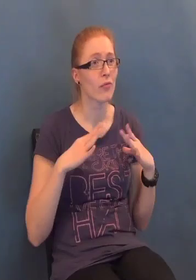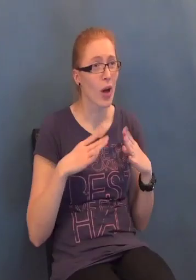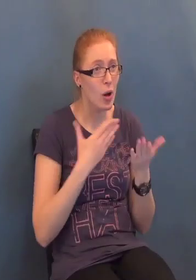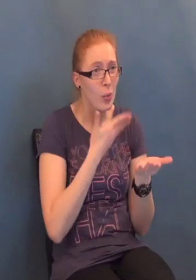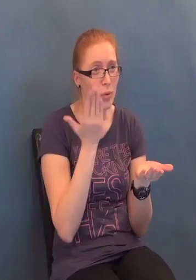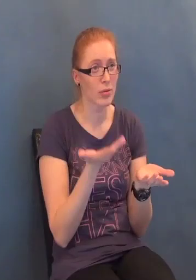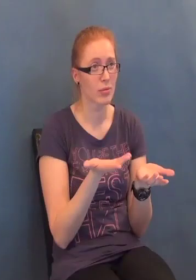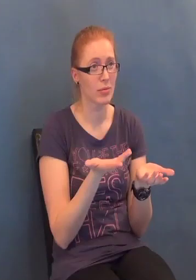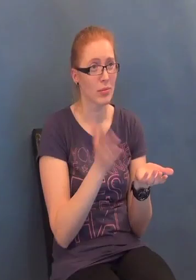Nie masz wolnego?